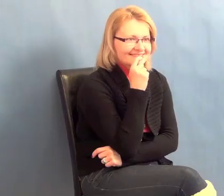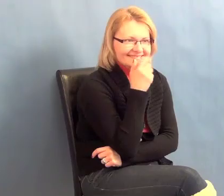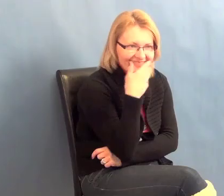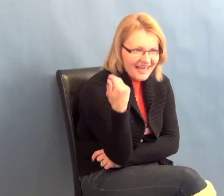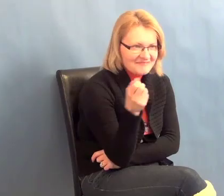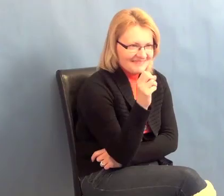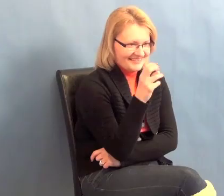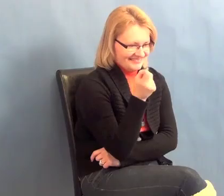Tak, dziwne.